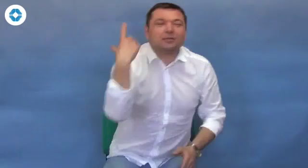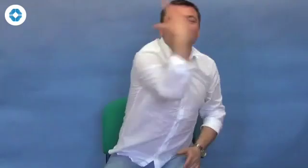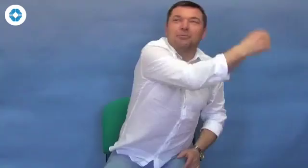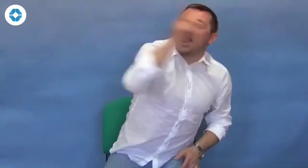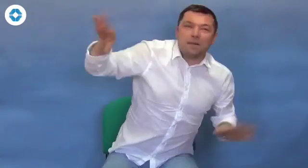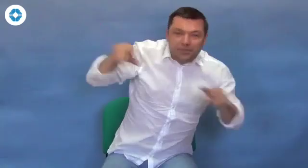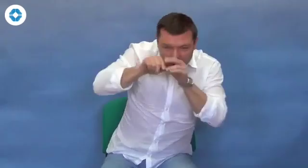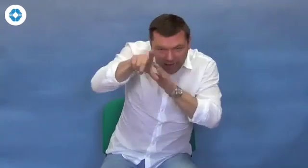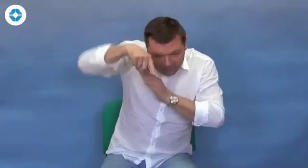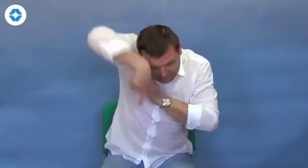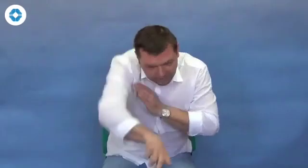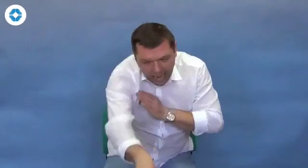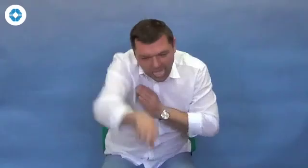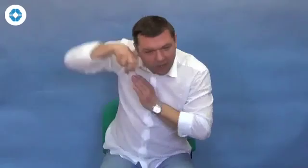A ptak wyskakiwał z otwartym dziobem i zabierał.